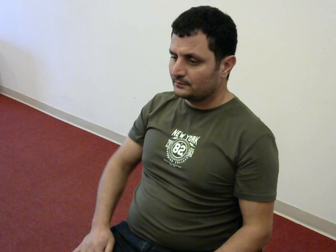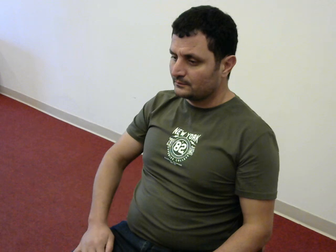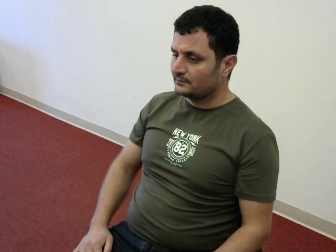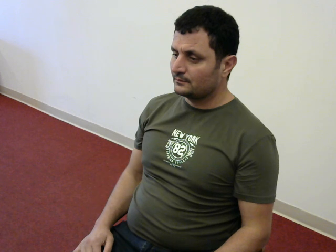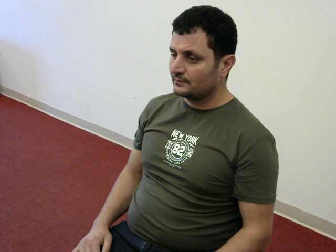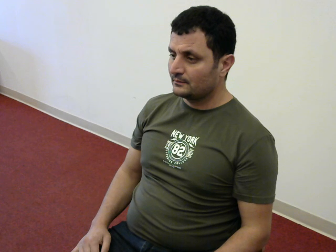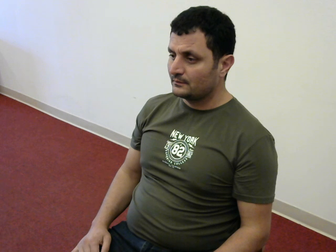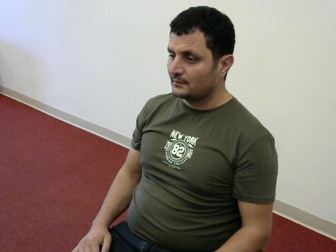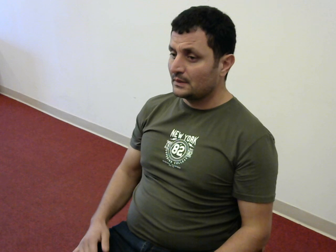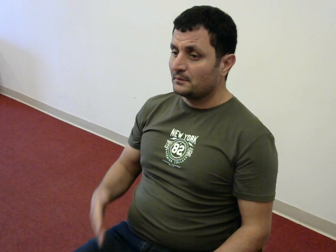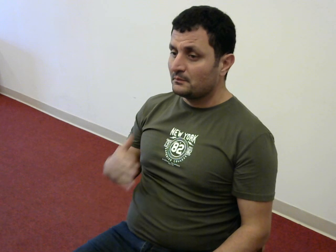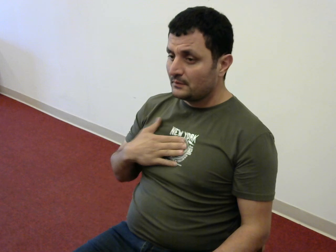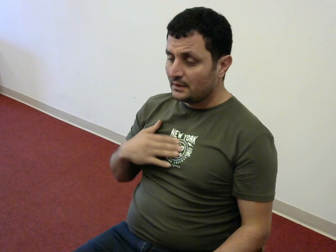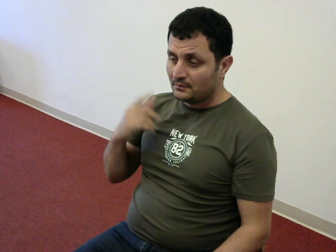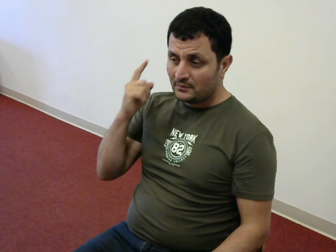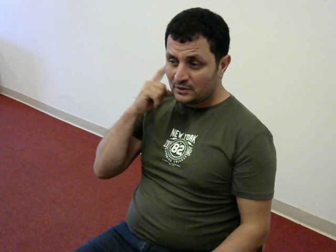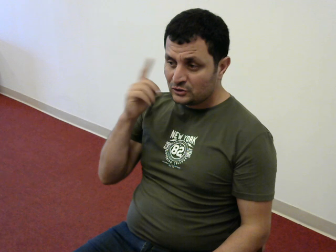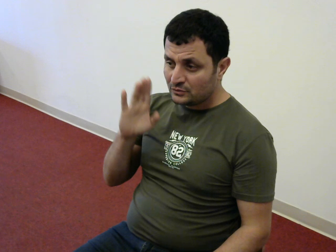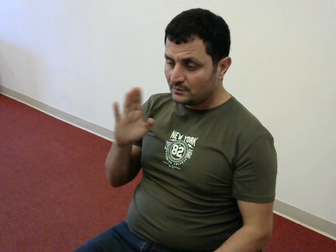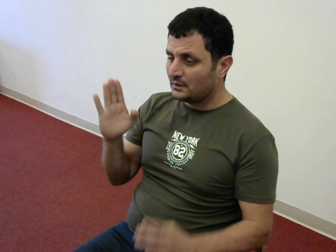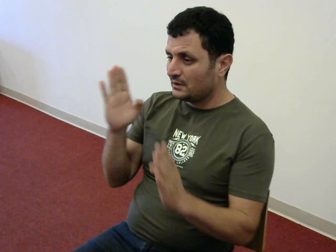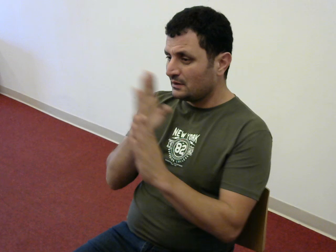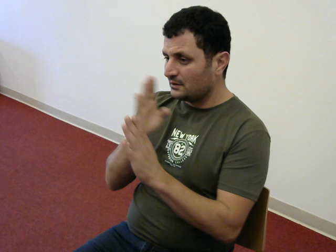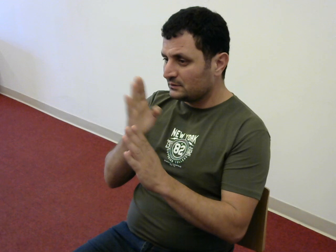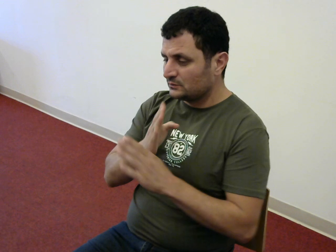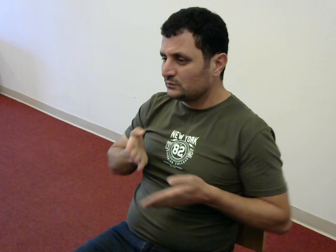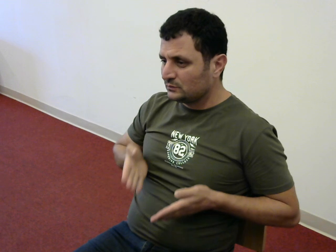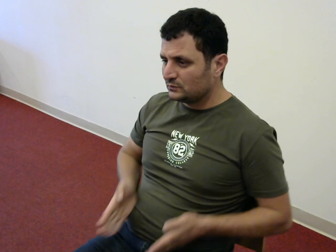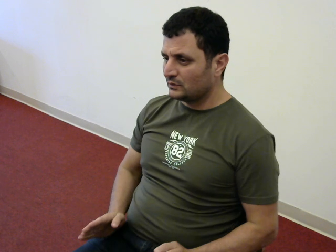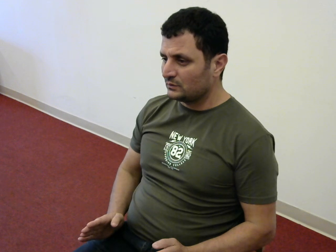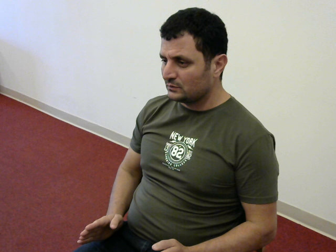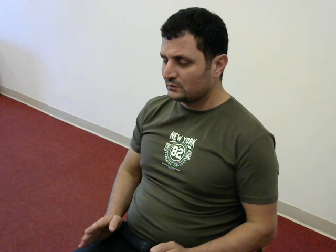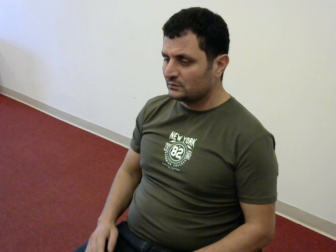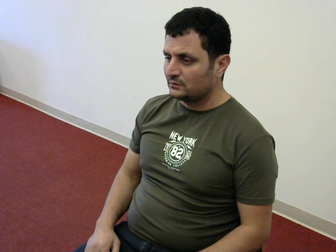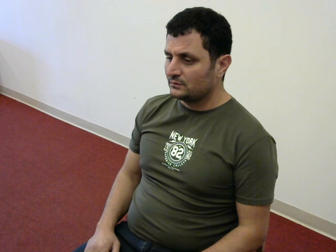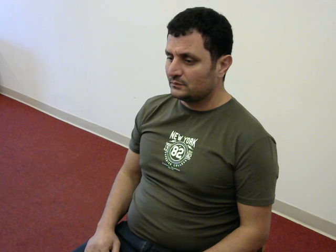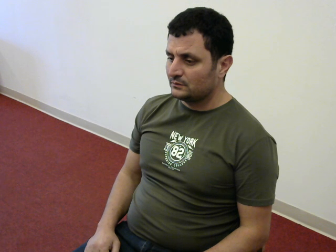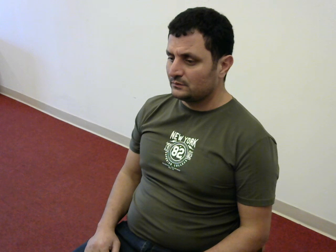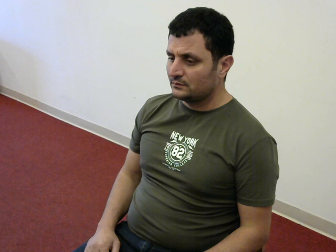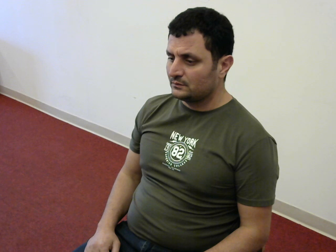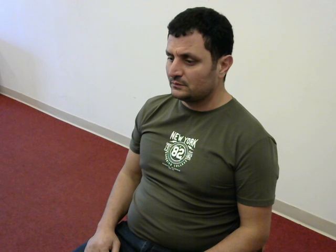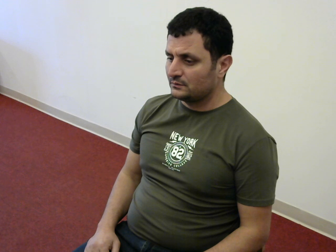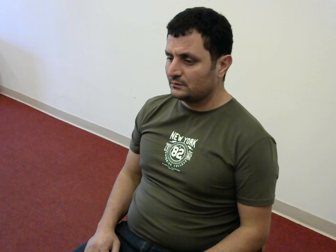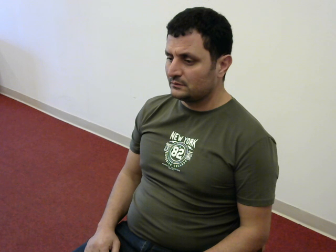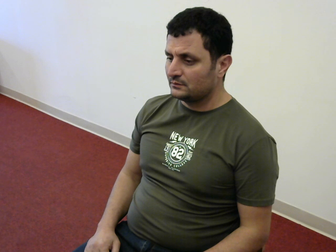Mənim eşitmə məhdudiyyətim anadangəlmədir